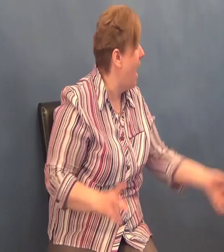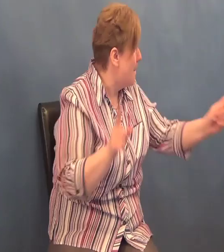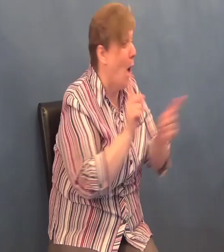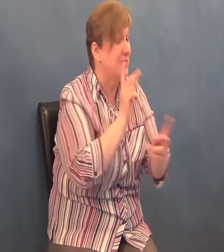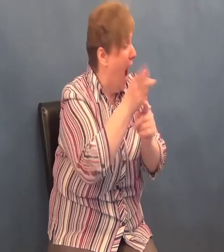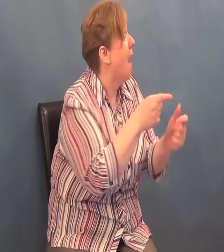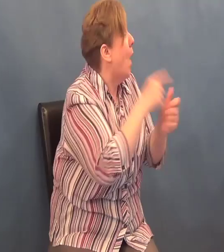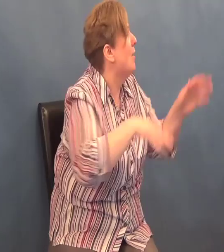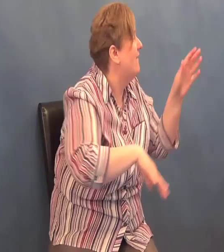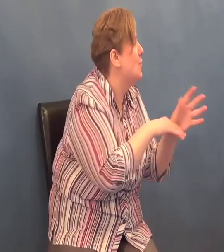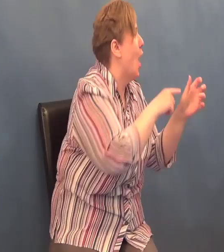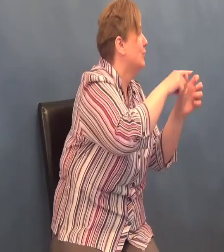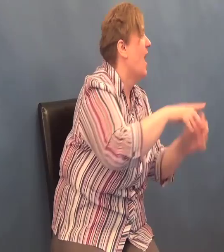Tak, jest spotkanie, ale trzeba wyjść i tak dalej.